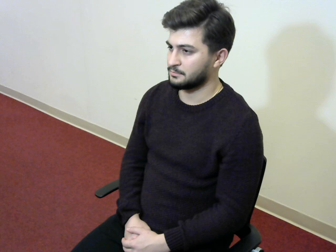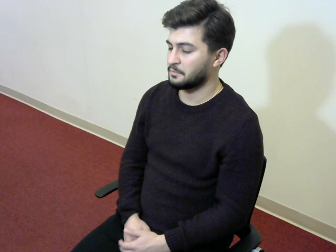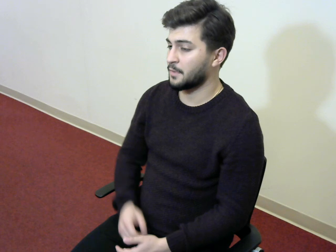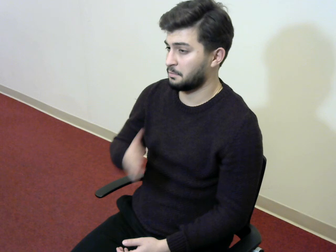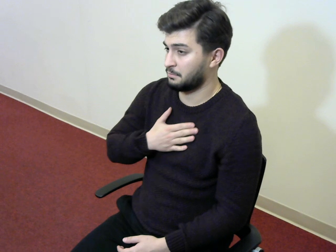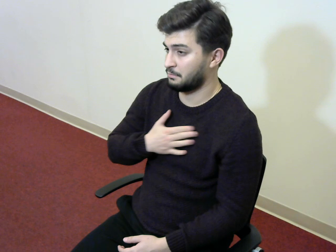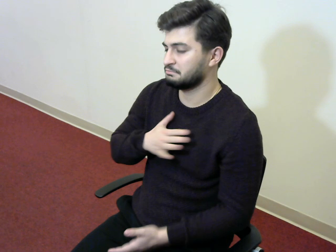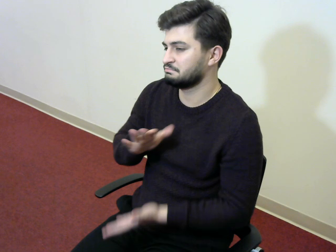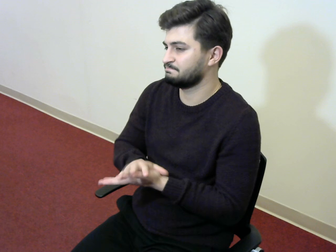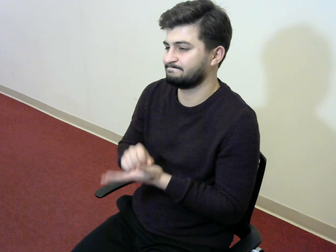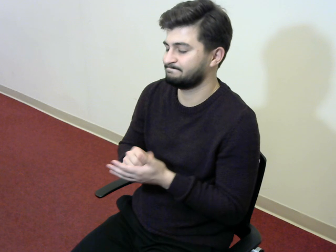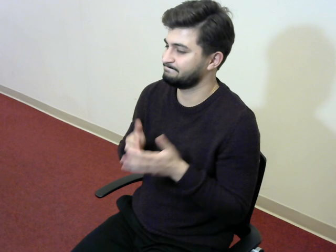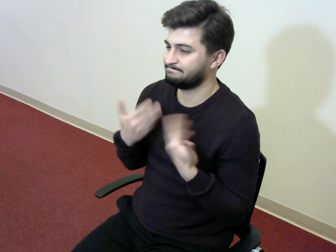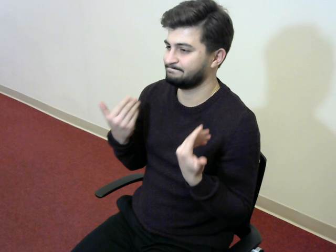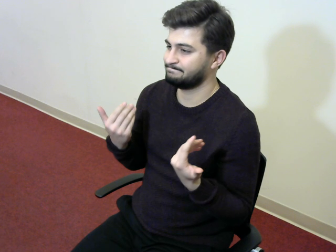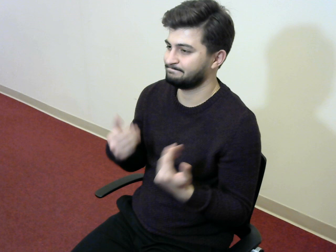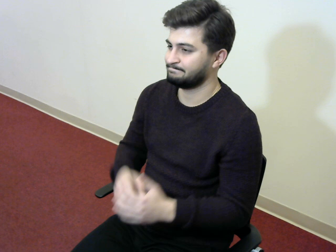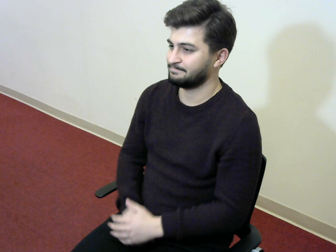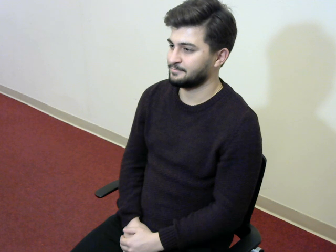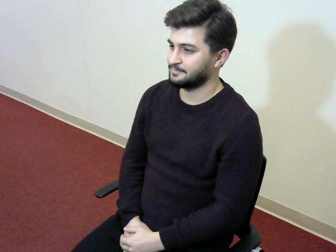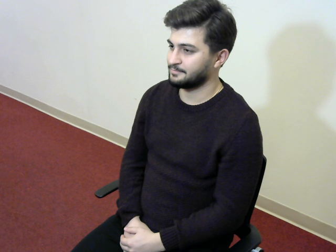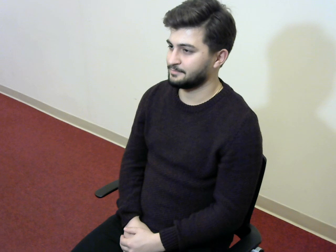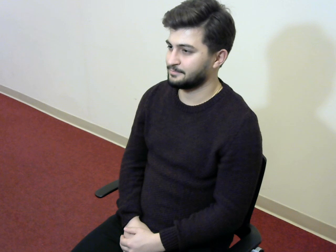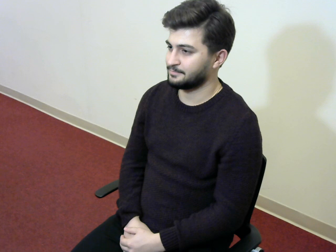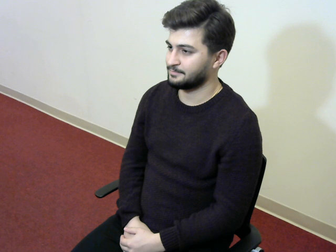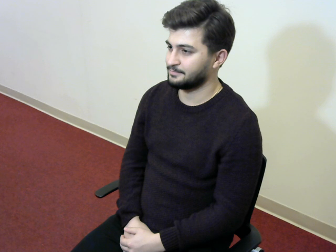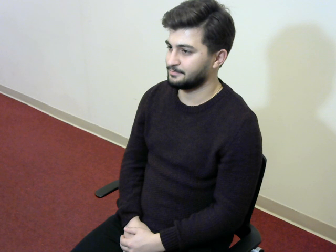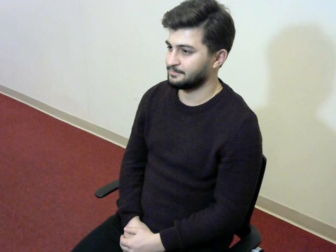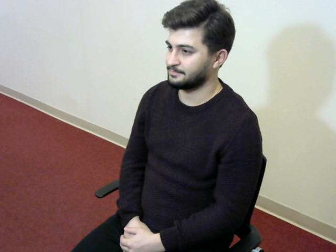Mənim ləqəbim yoxdur